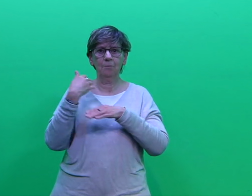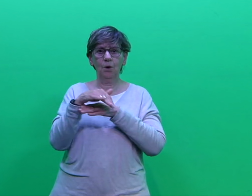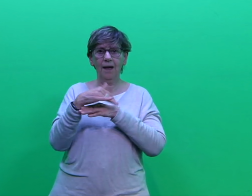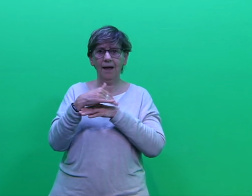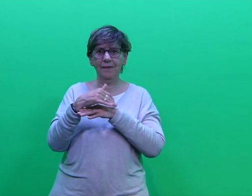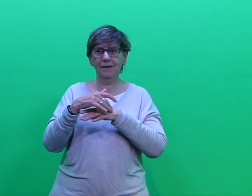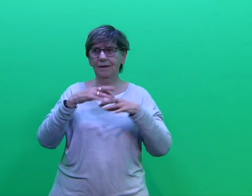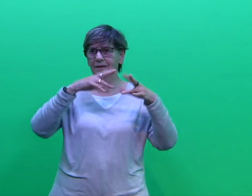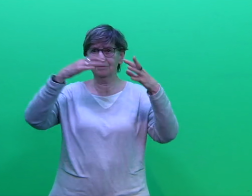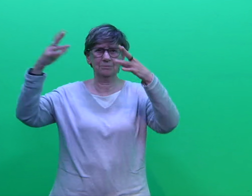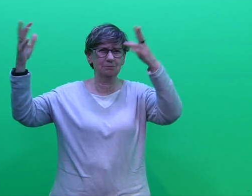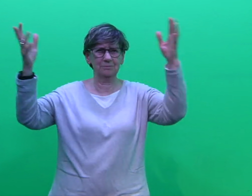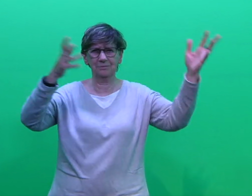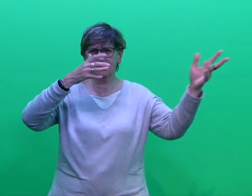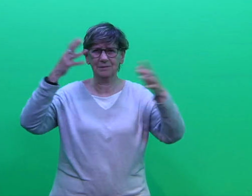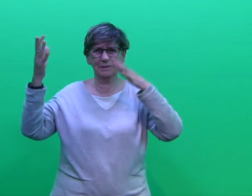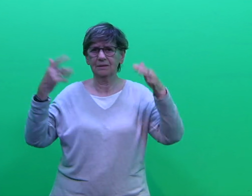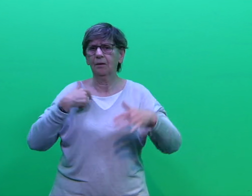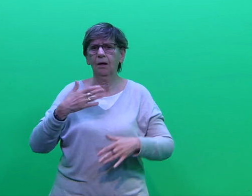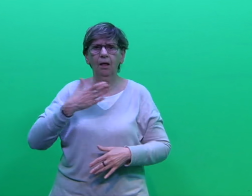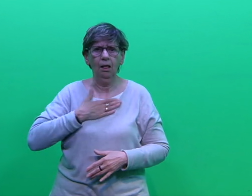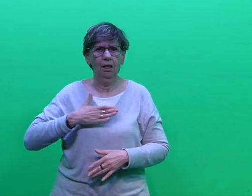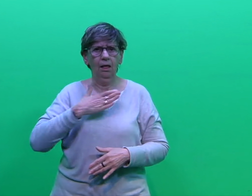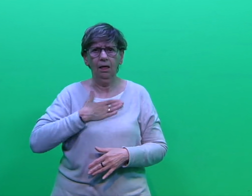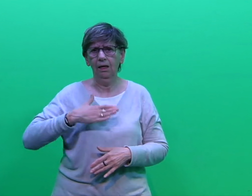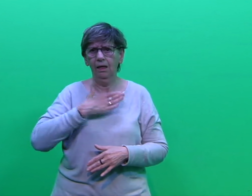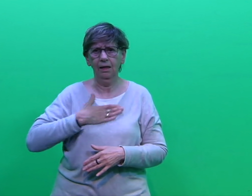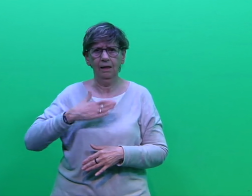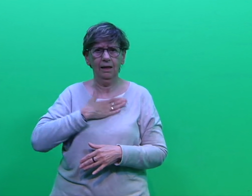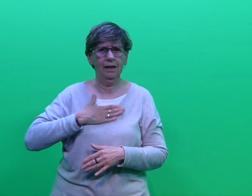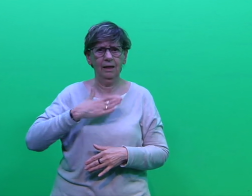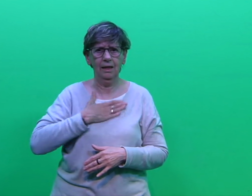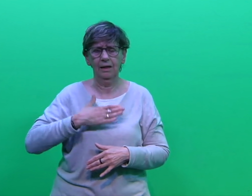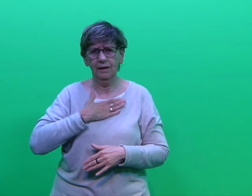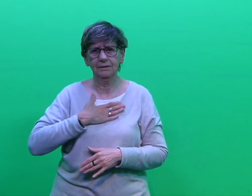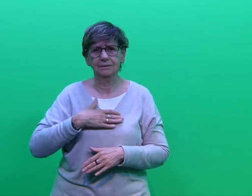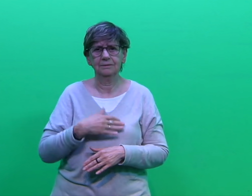Pel carrer, quan hi ha molt de fum tusso molt.